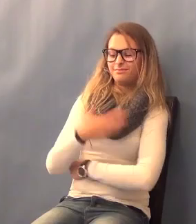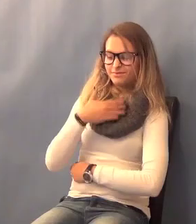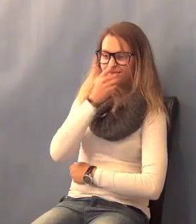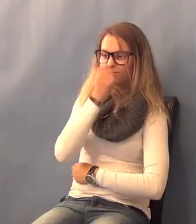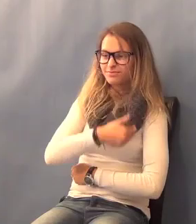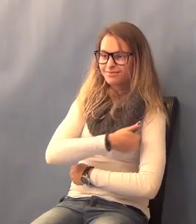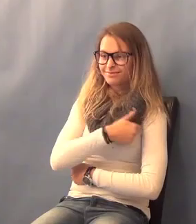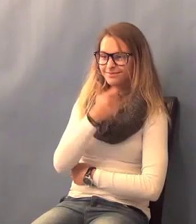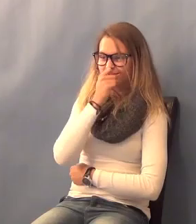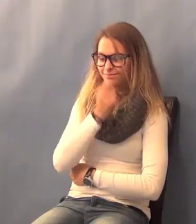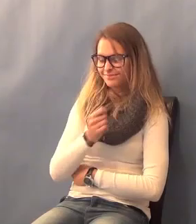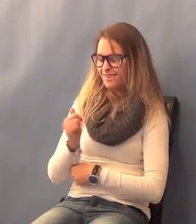Może ma śmierdzące pachy.